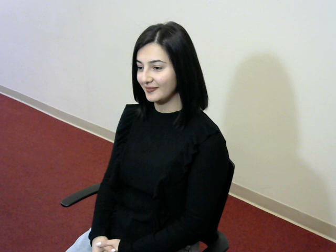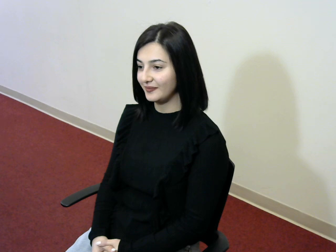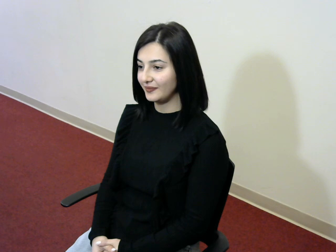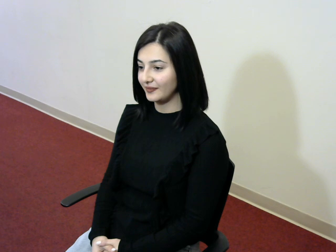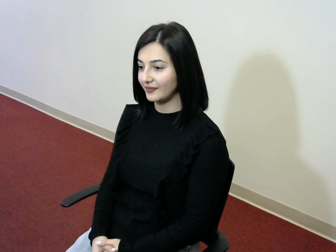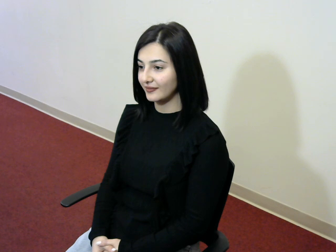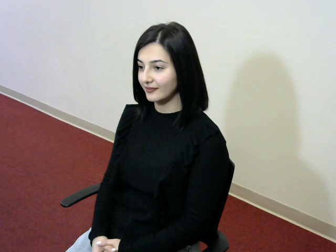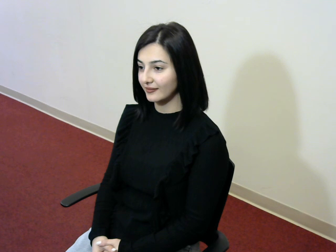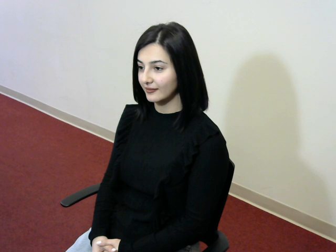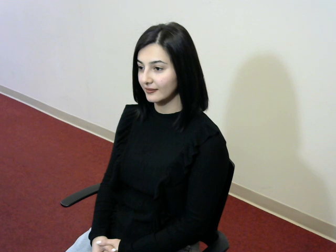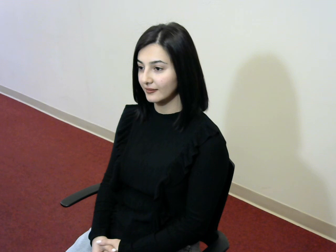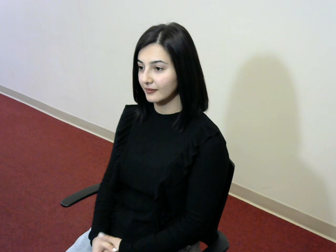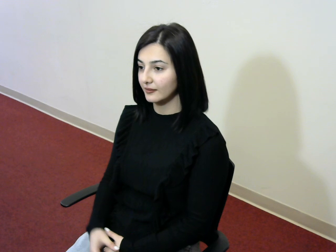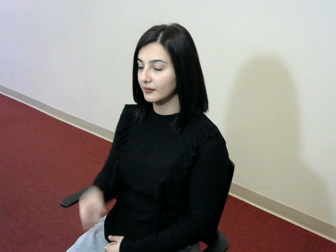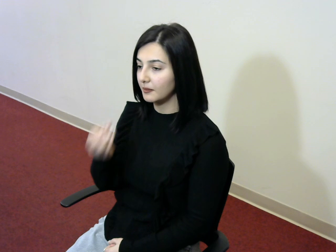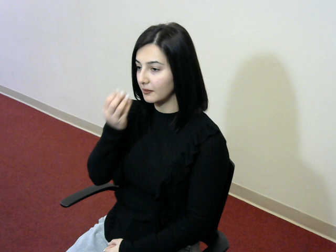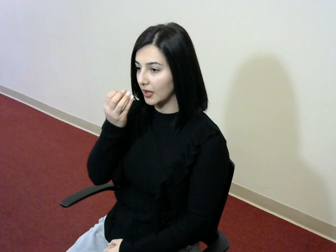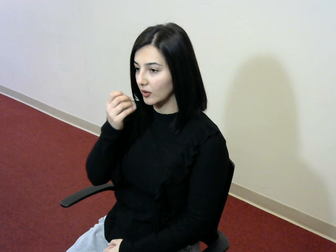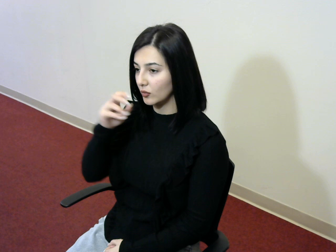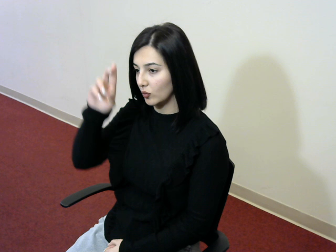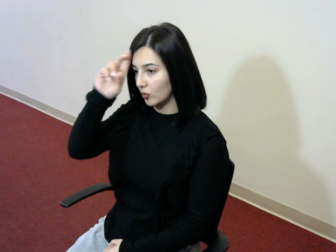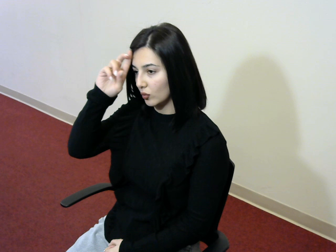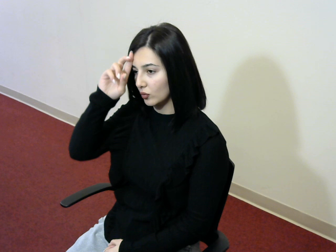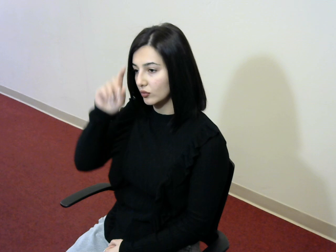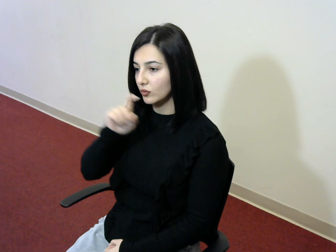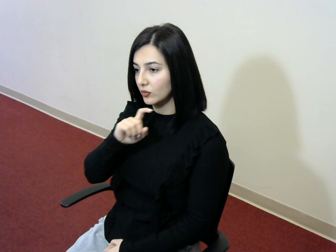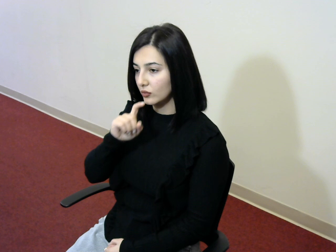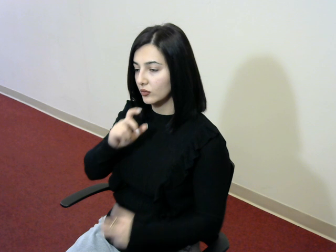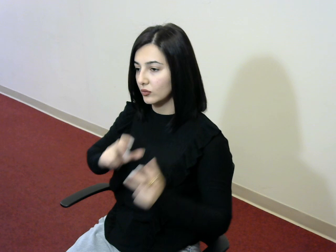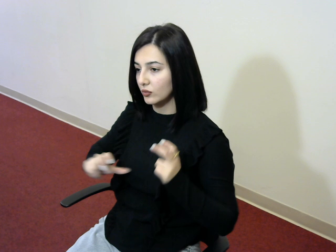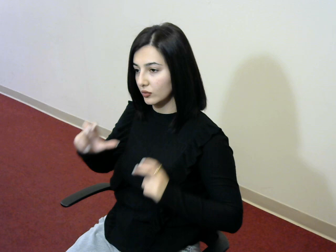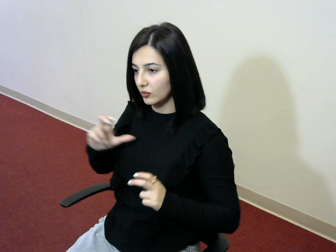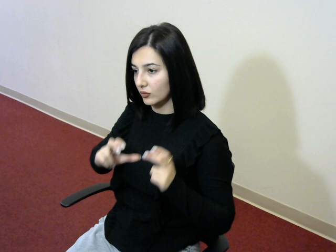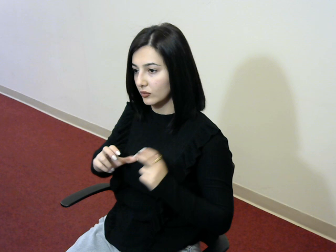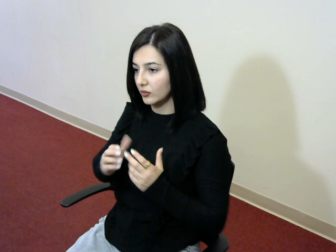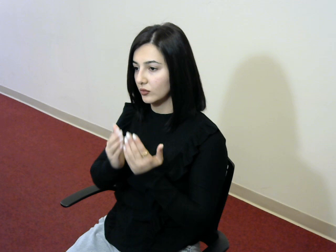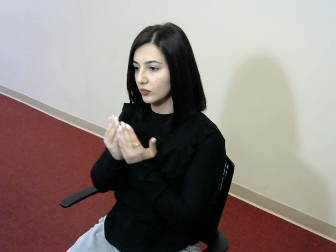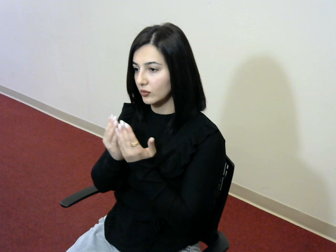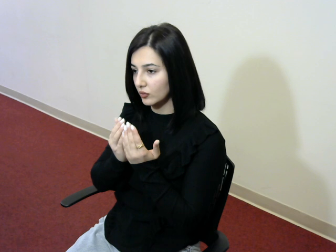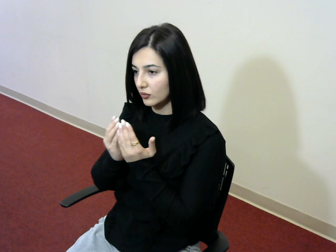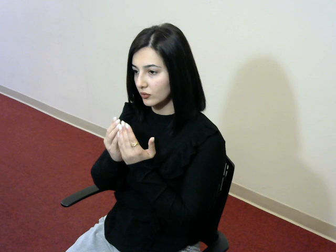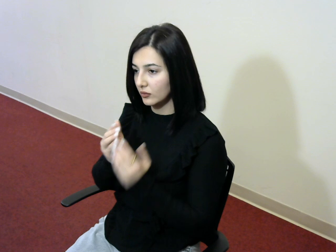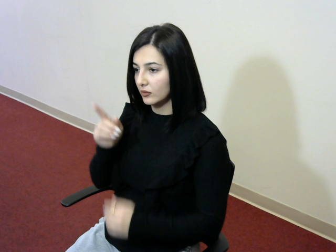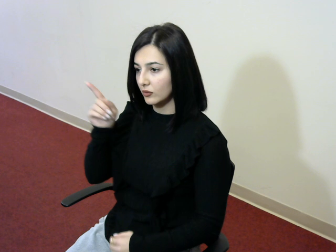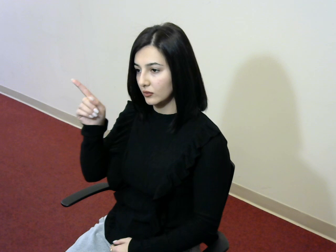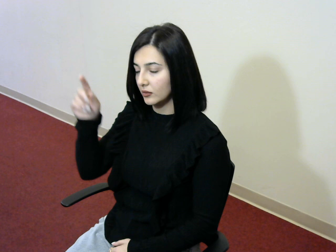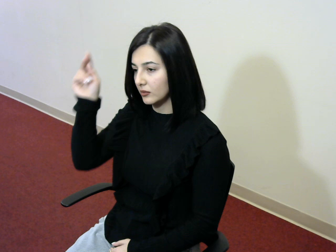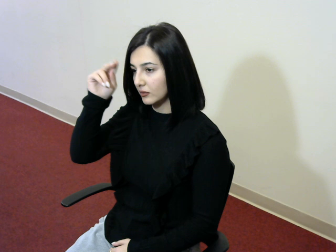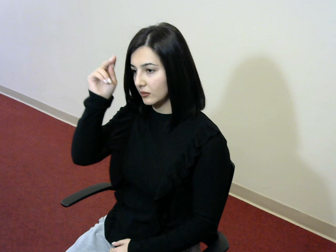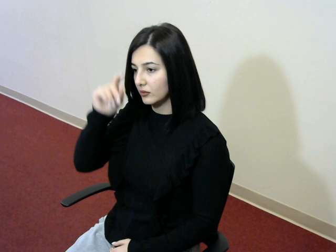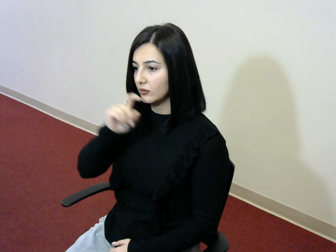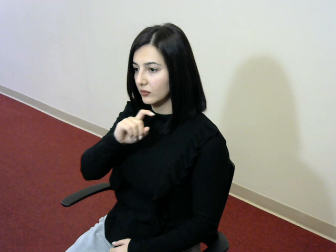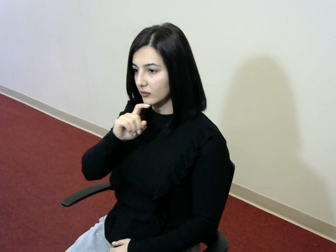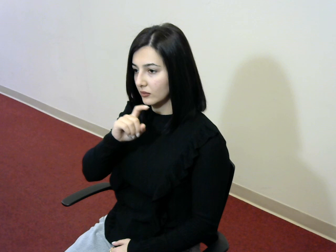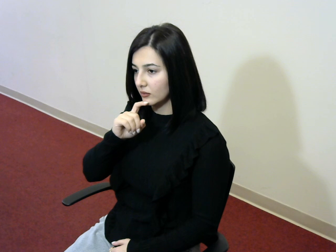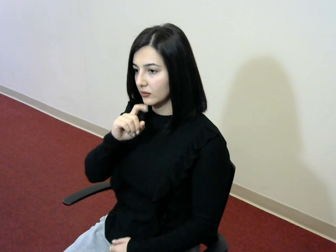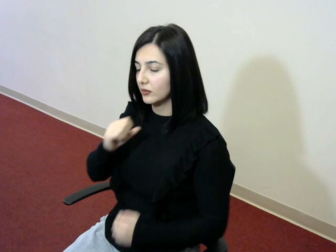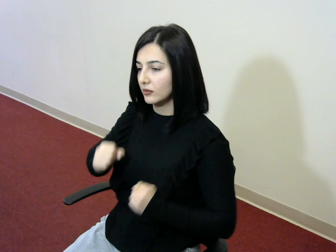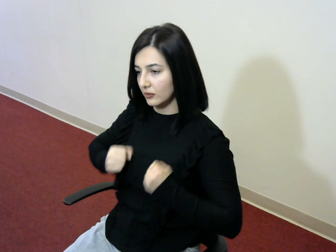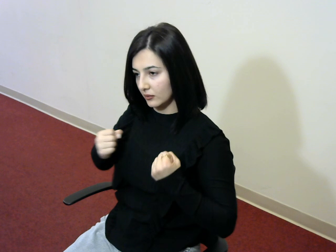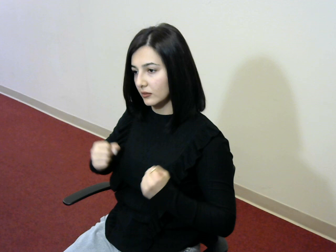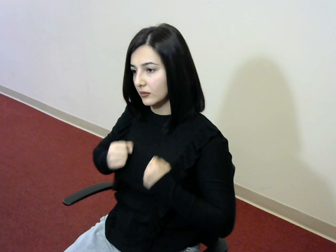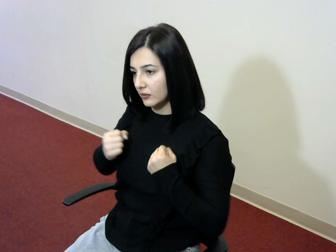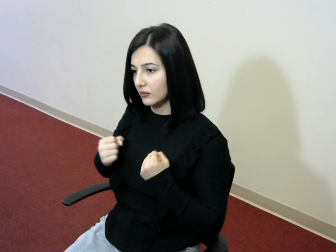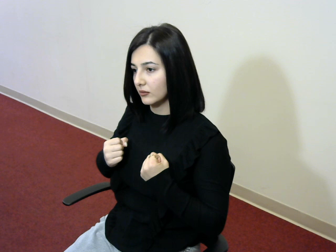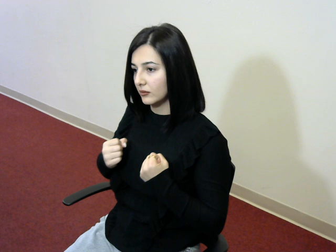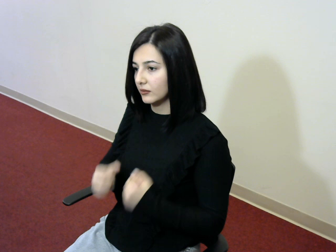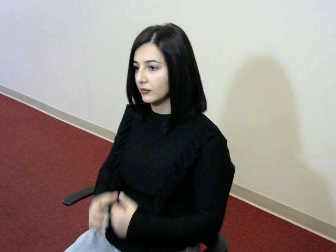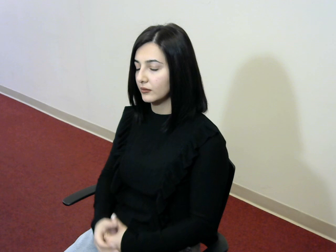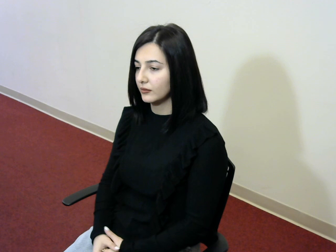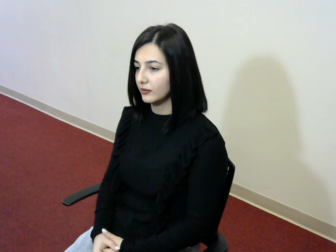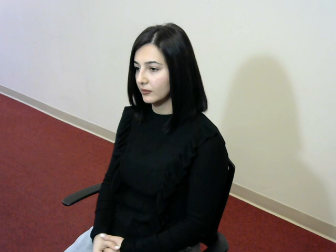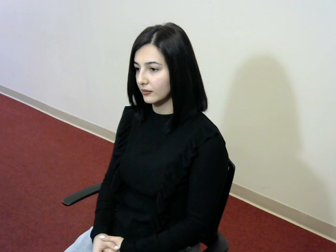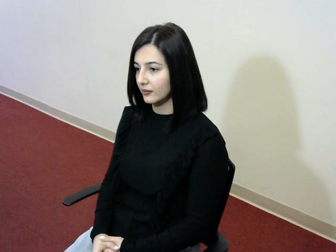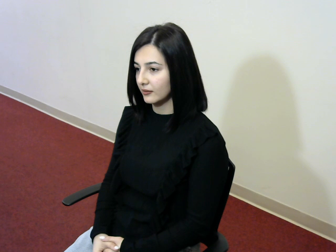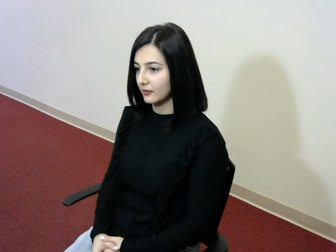Bakı Dövlət Universitetində oxuyan o tələbə çalışqandır